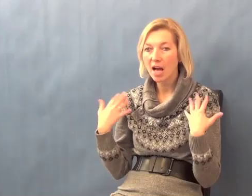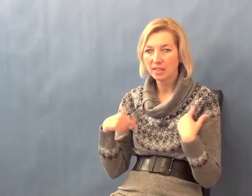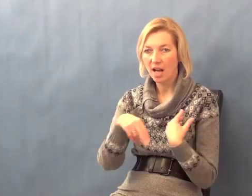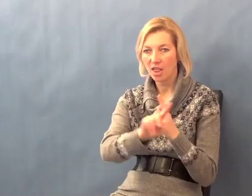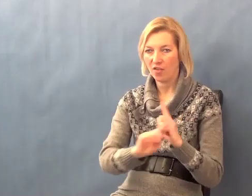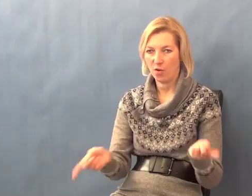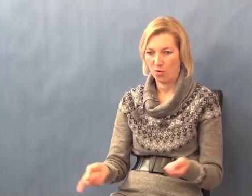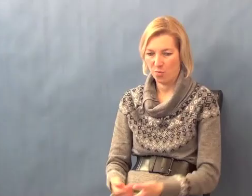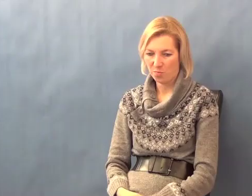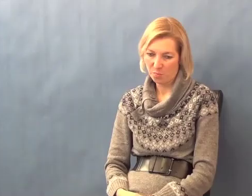Nie wolno spacerować.